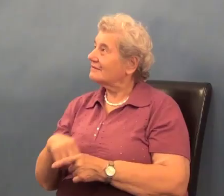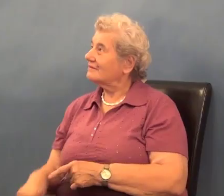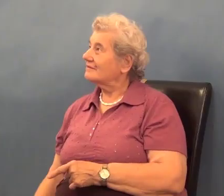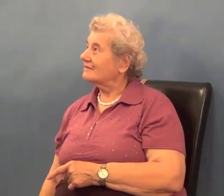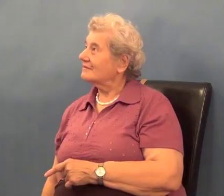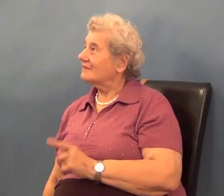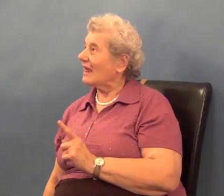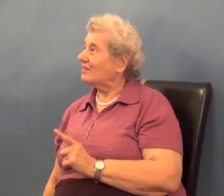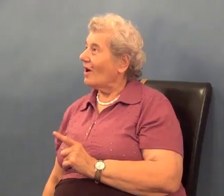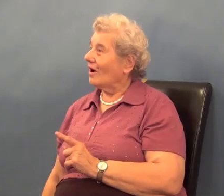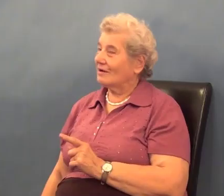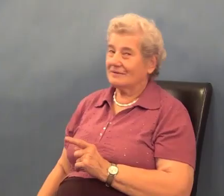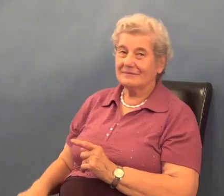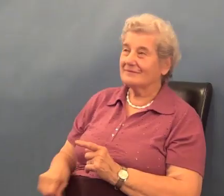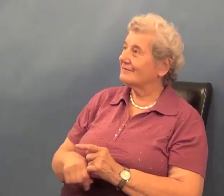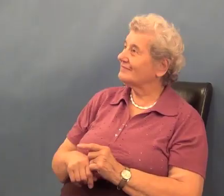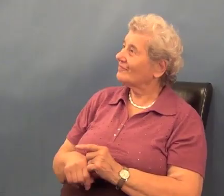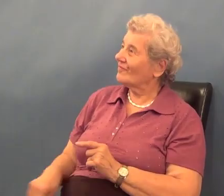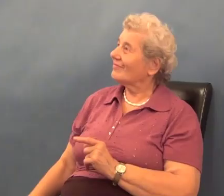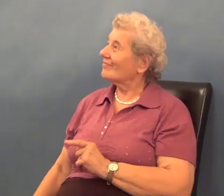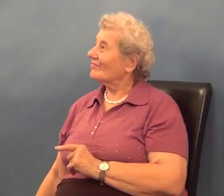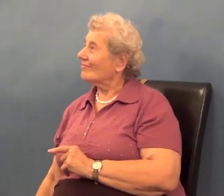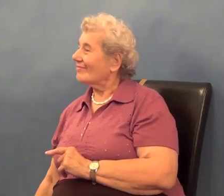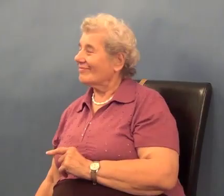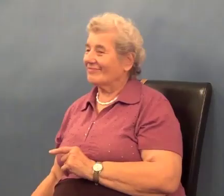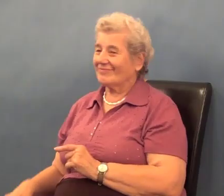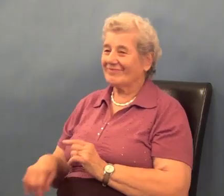Bierze jedną gruszkę, i kolejną gruszkę.